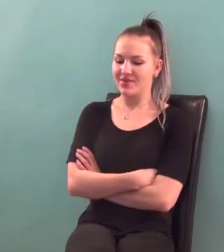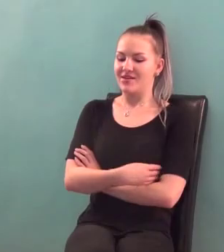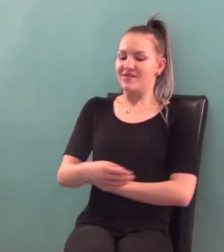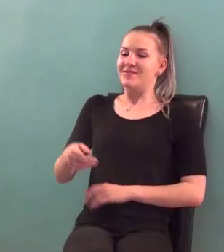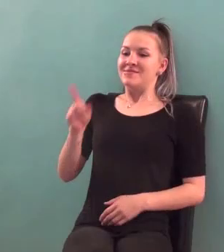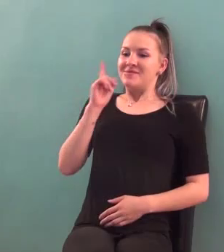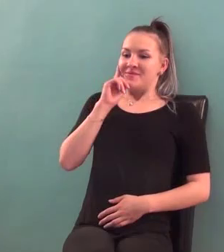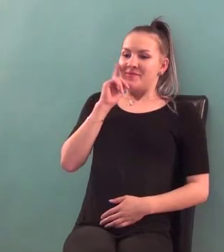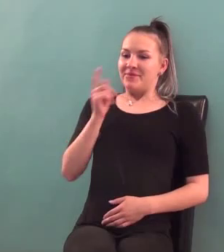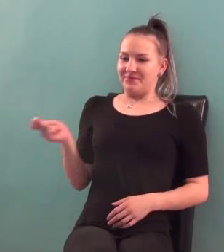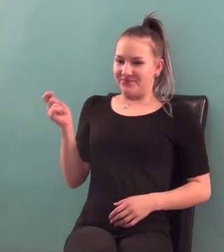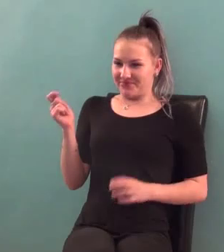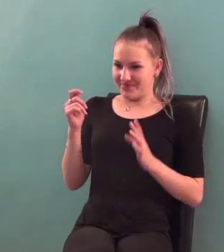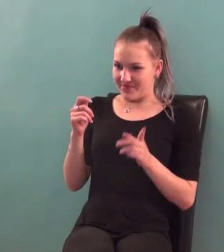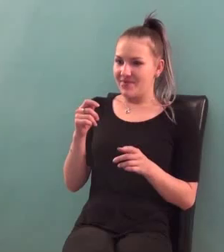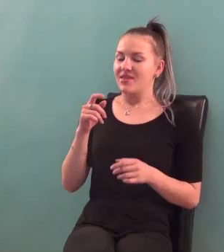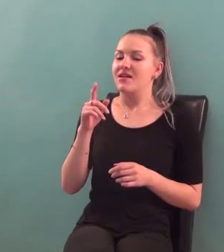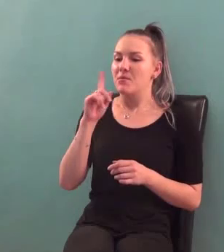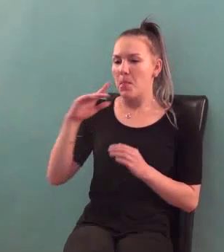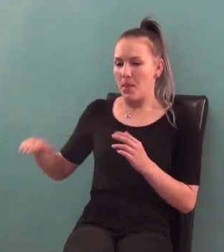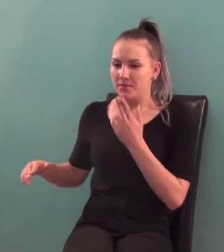Mężczyzna - Charlie Chaplin i mały, smarkaty chłopiec.